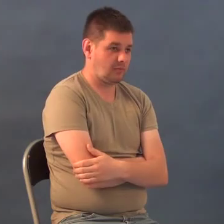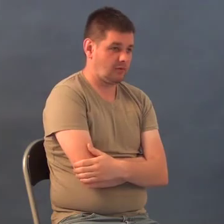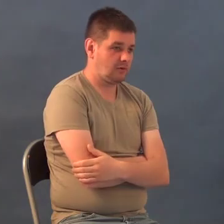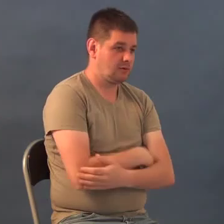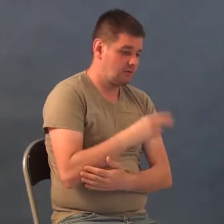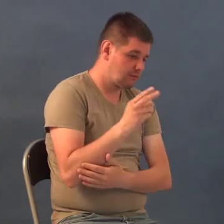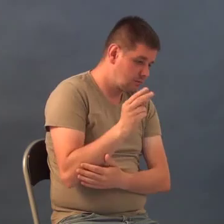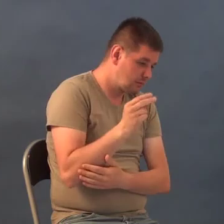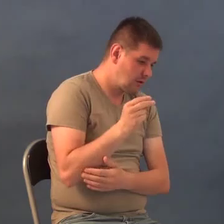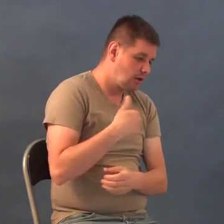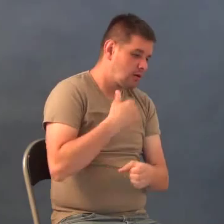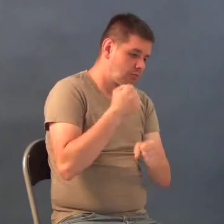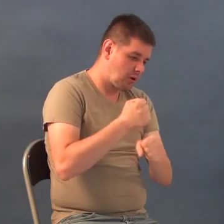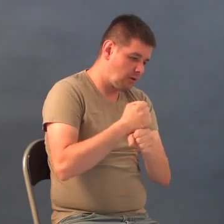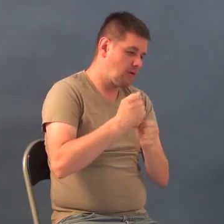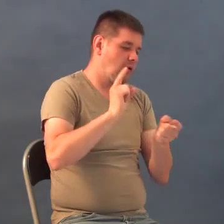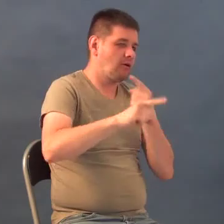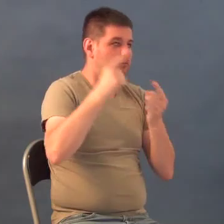Od dziesiątej do szóstej trzydzieści pracuję.